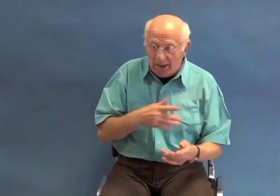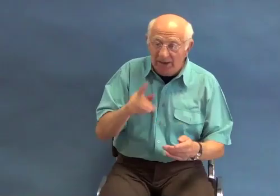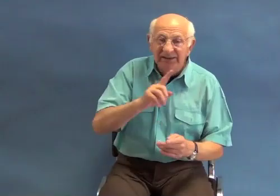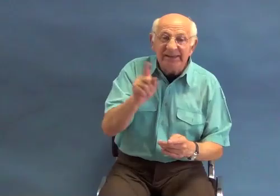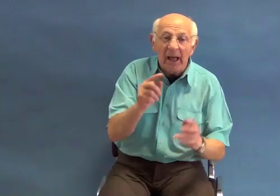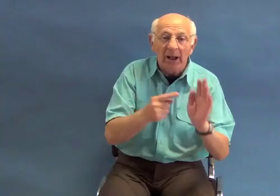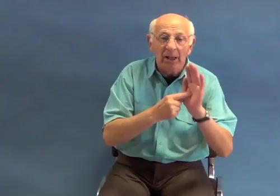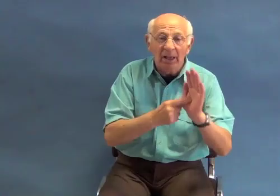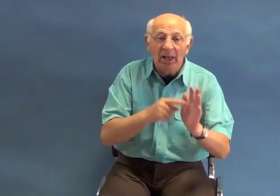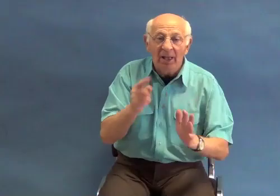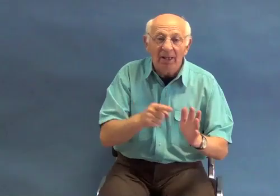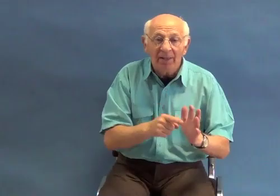Jest przecież znak i pokazuje, że...